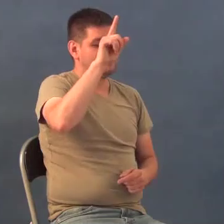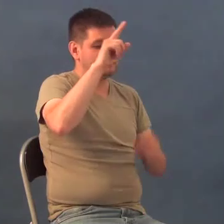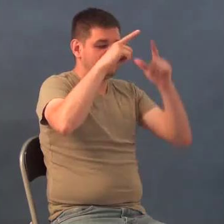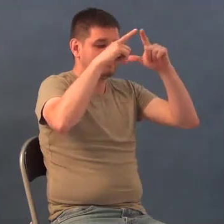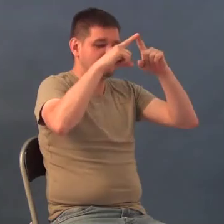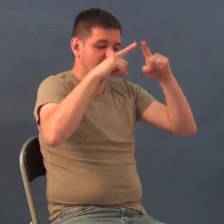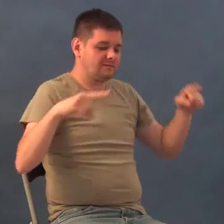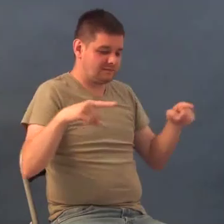Jakby ostrzeżenie.